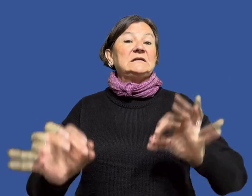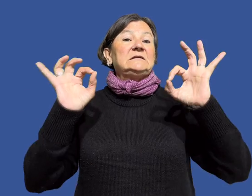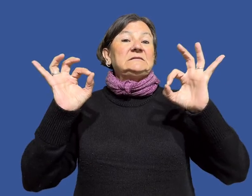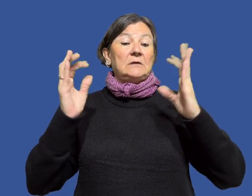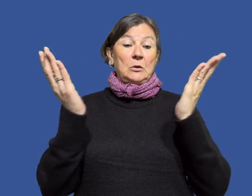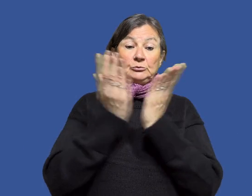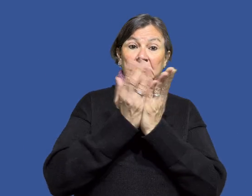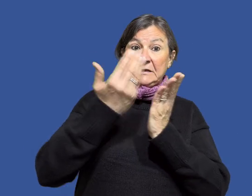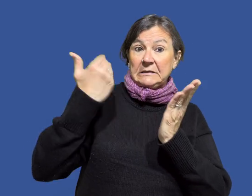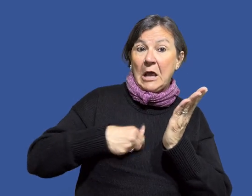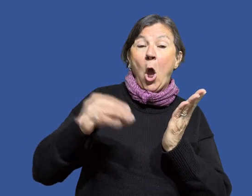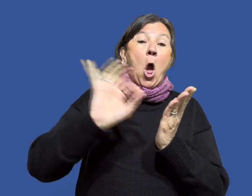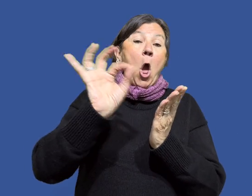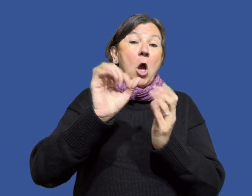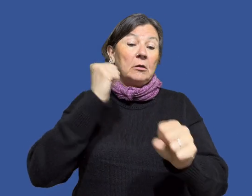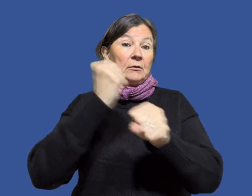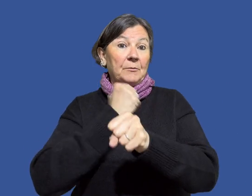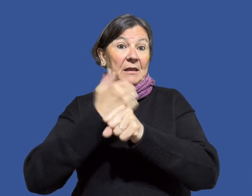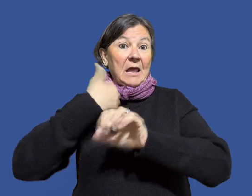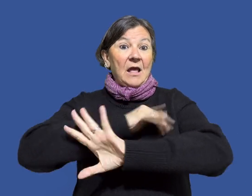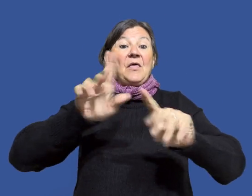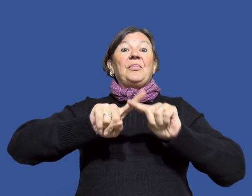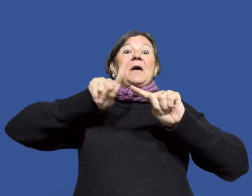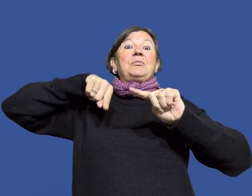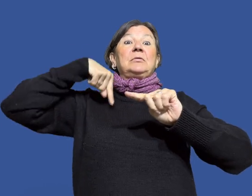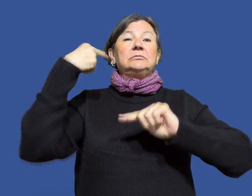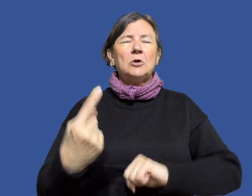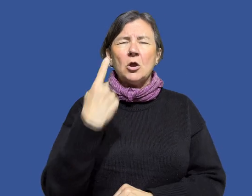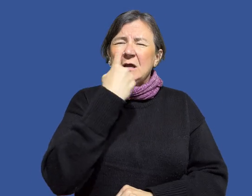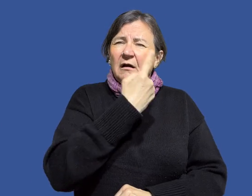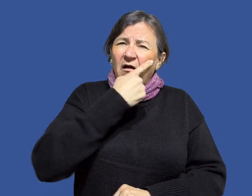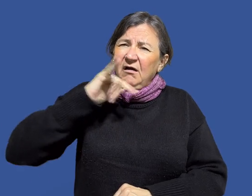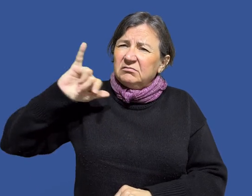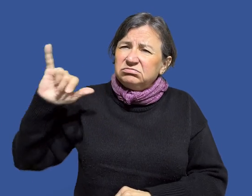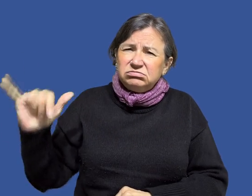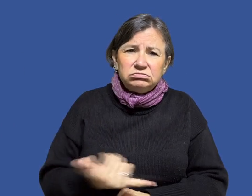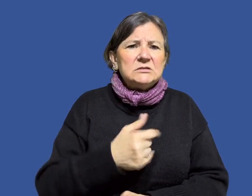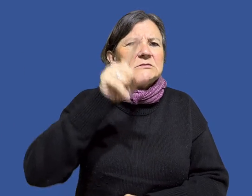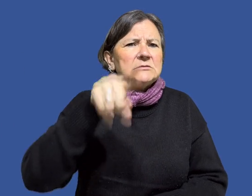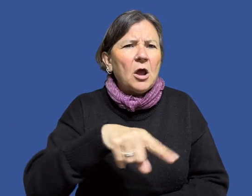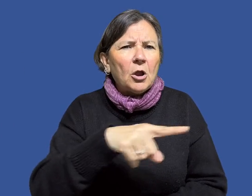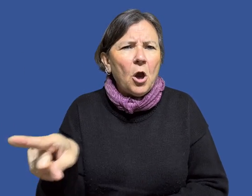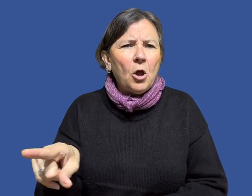Després de treballar o estudiar, notes fatiga visual?